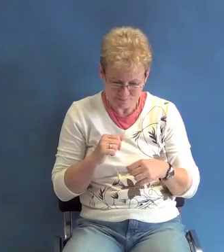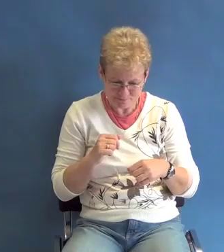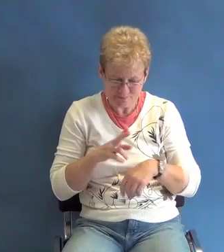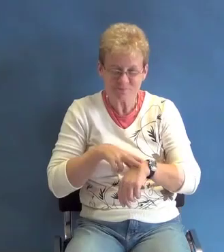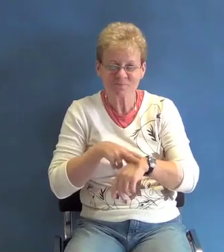Która godzina?